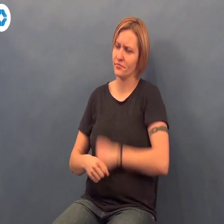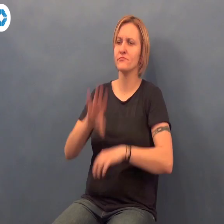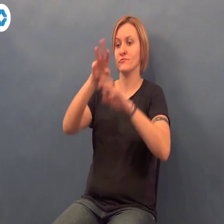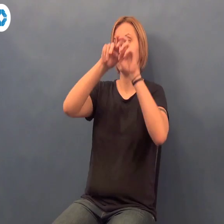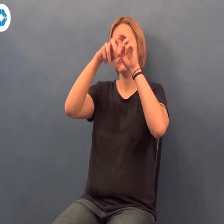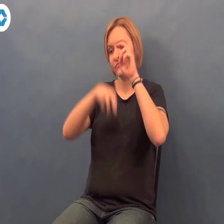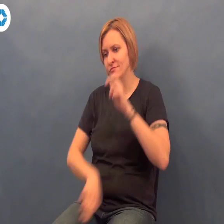Potem schodzi z drabiny.